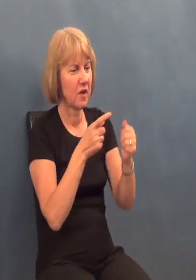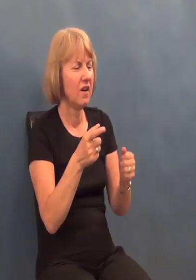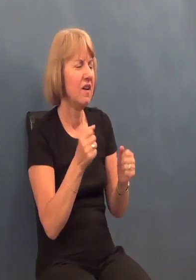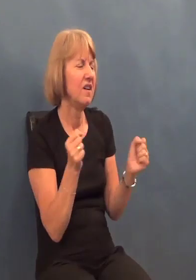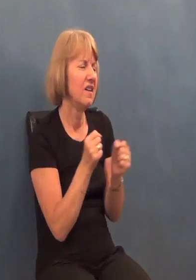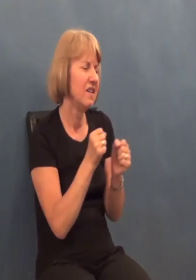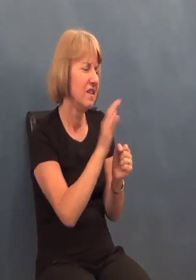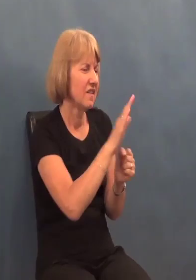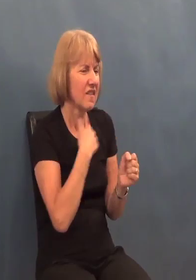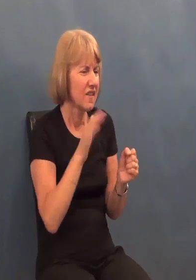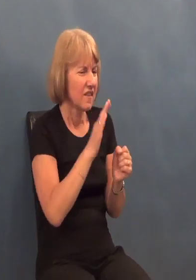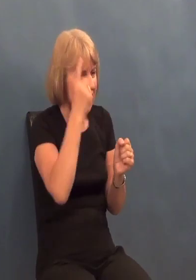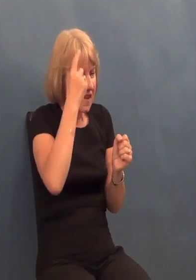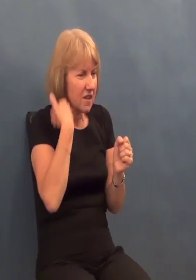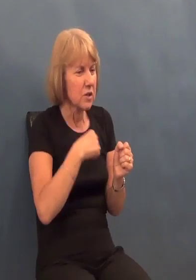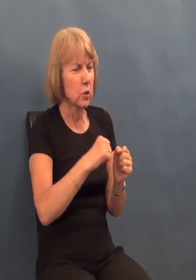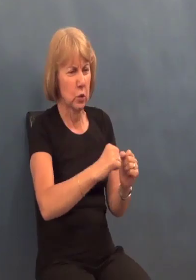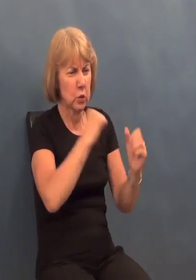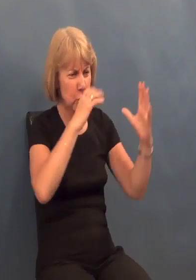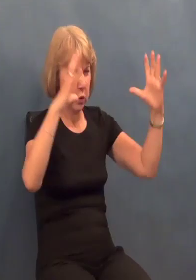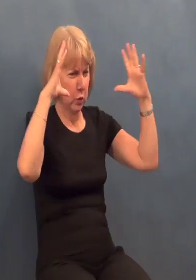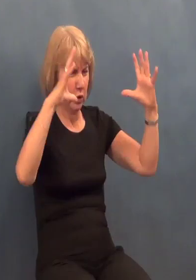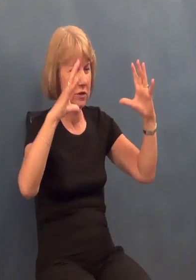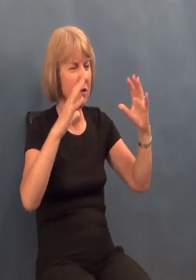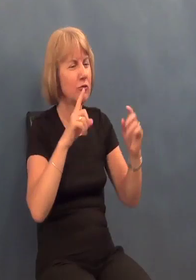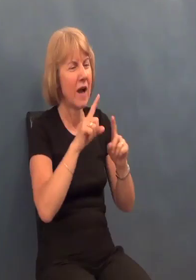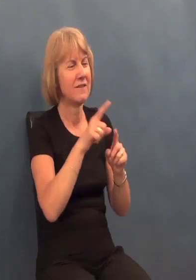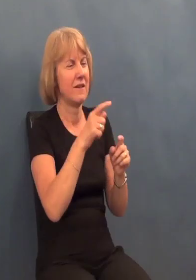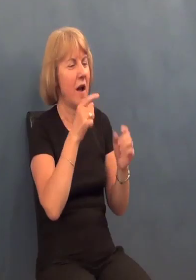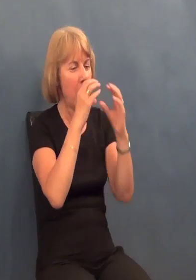Przygotowuje się do strzelania z łuku, ale ten z jabłkiem na głowie bardzo się boi i mówi, że nie chce tego jabłka, że chce większe.